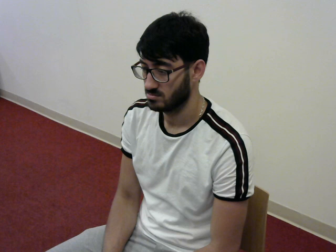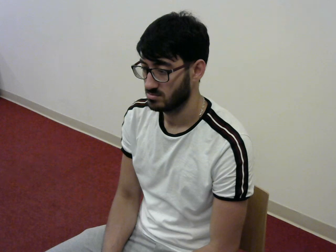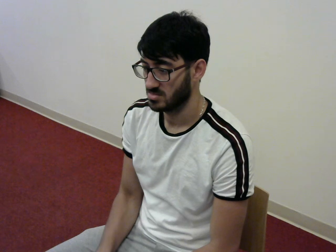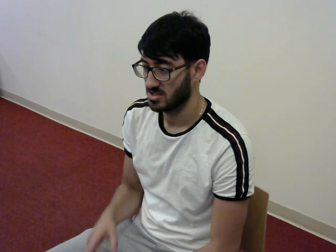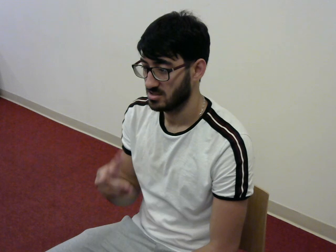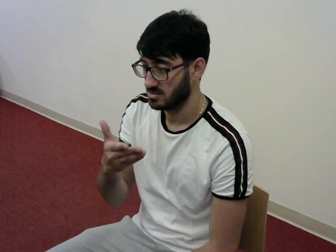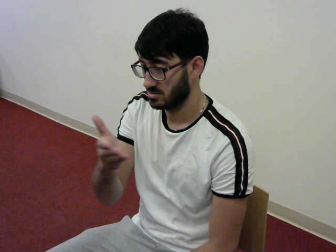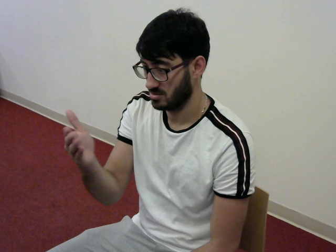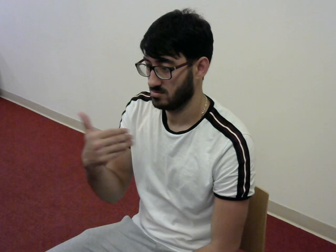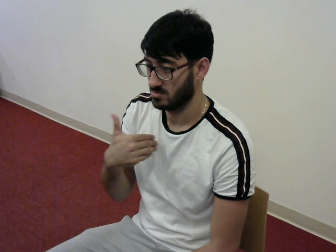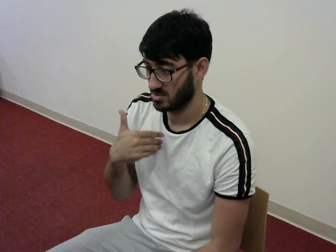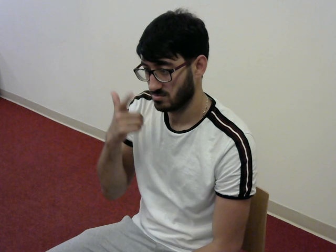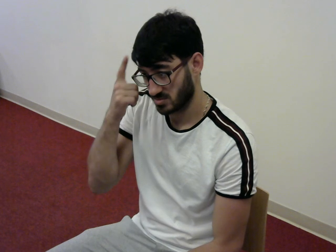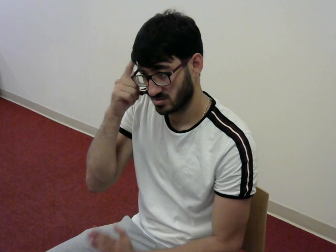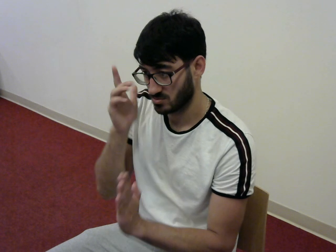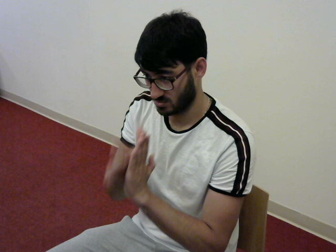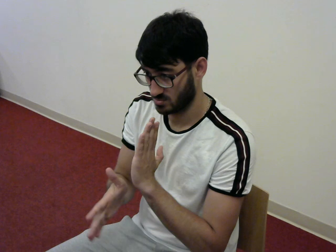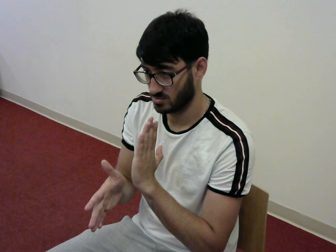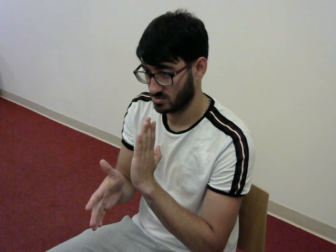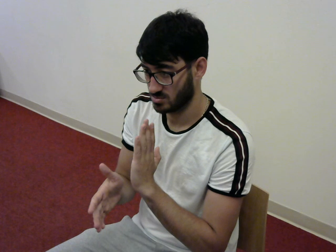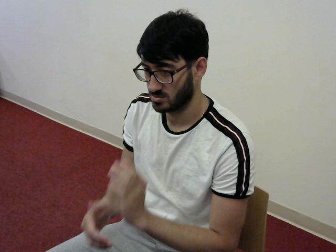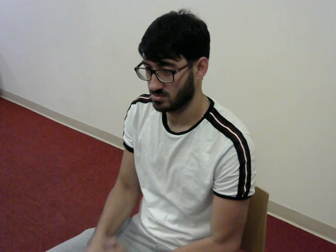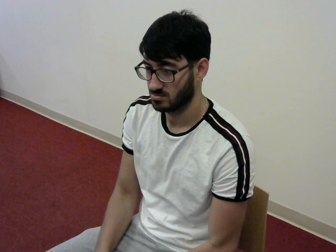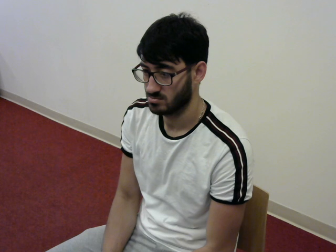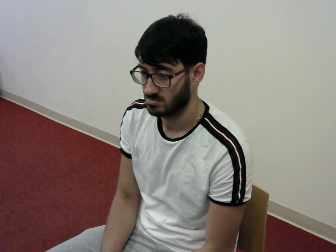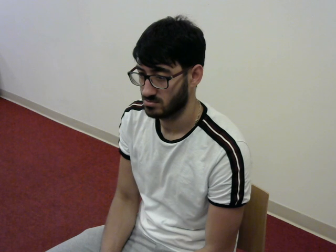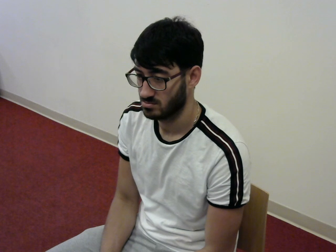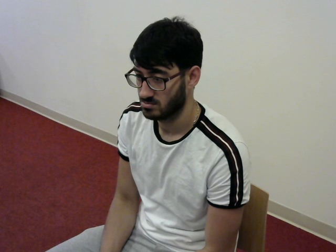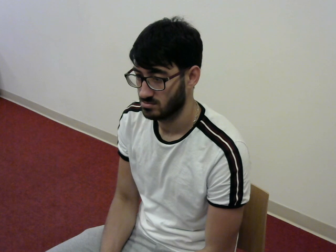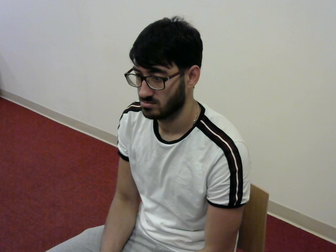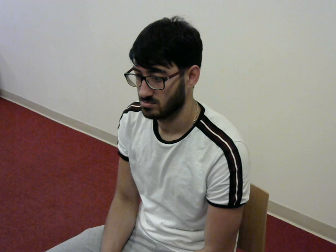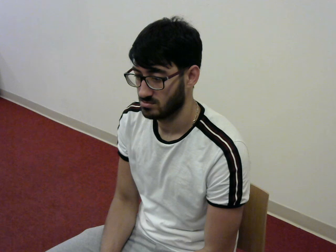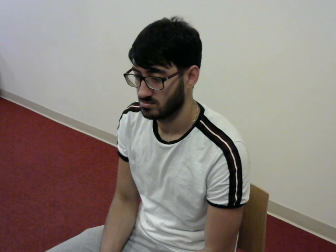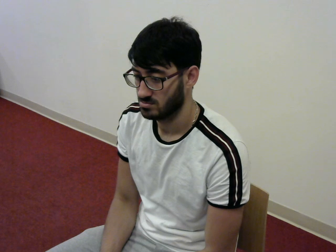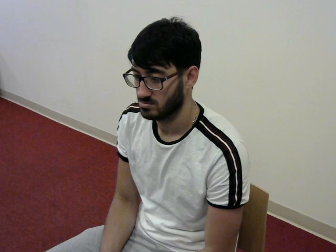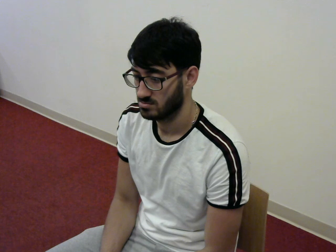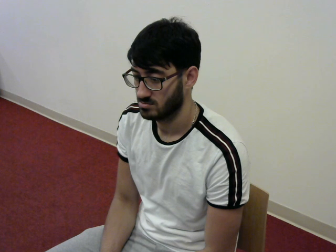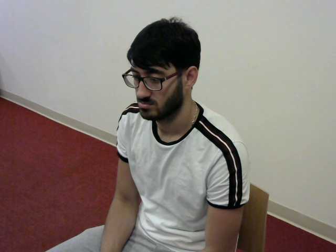Siz məni başa düşürsüz?